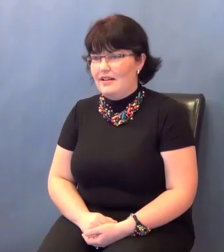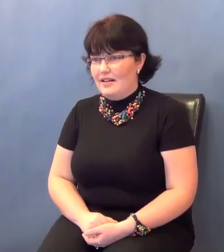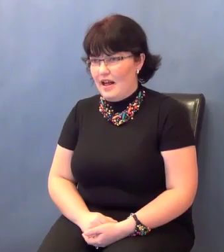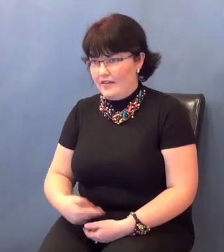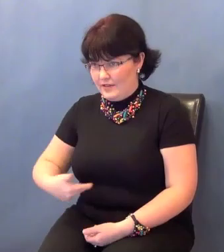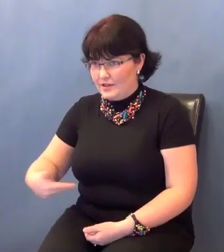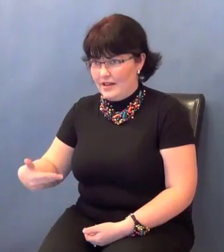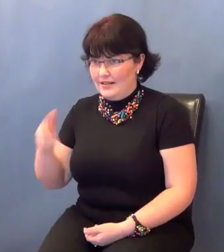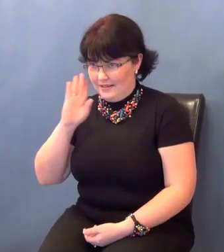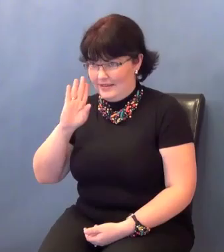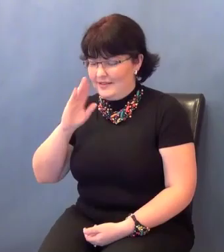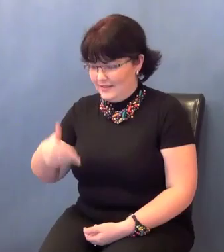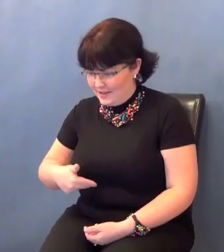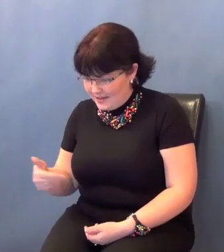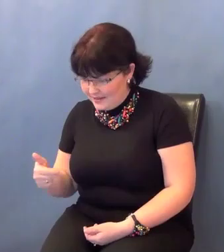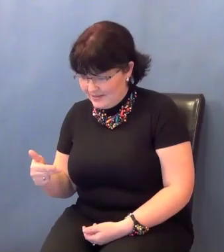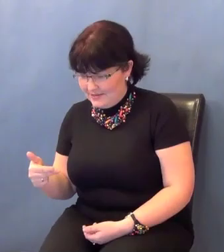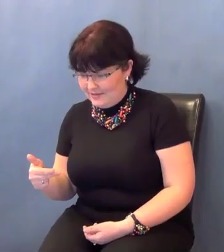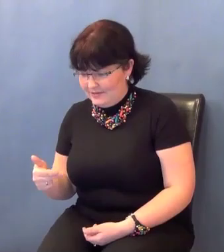Czy to w niedzielę?